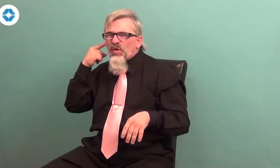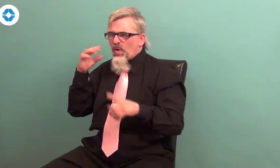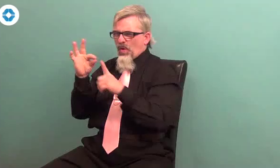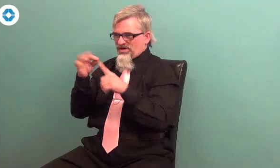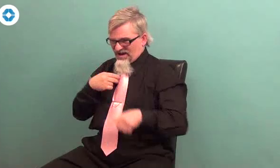Ja jestem Głuchy.